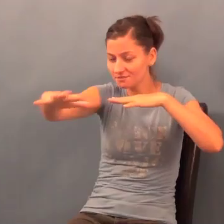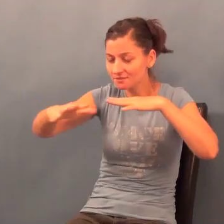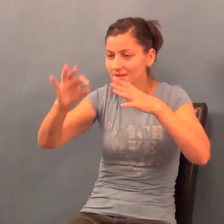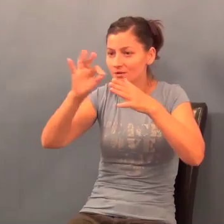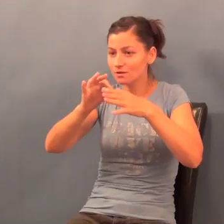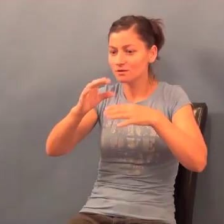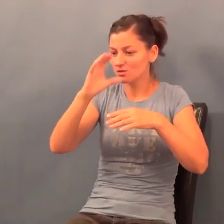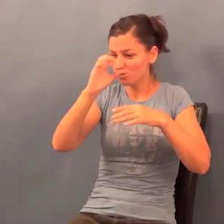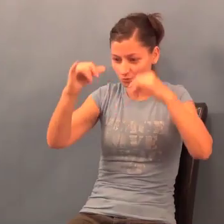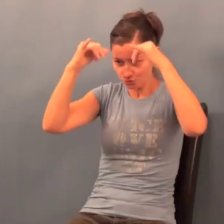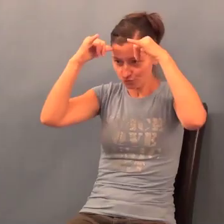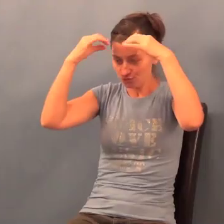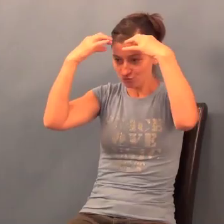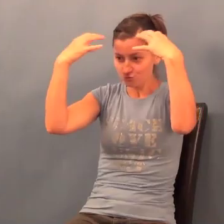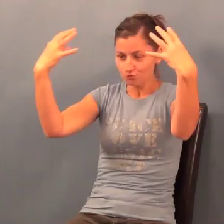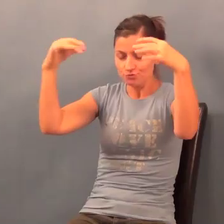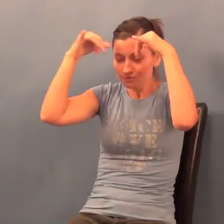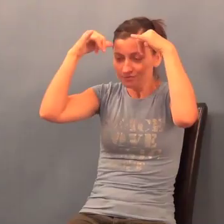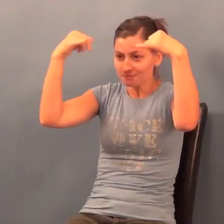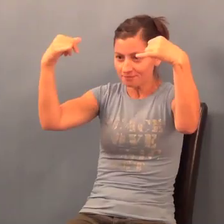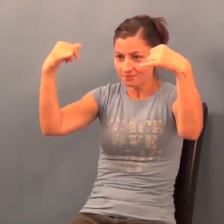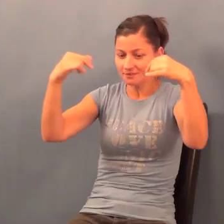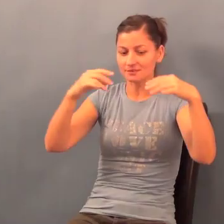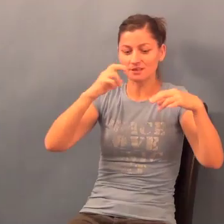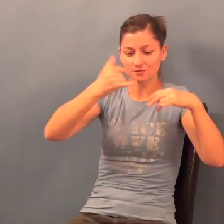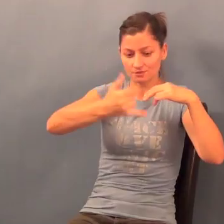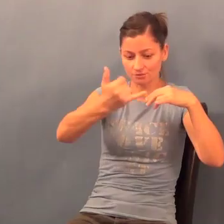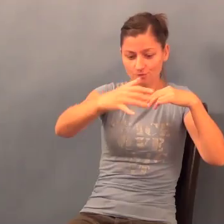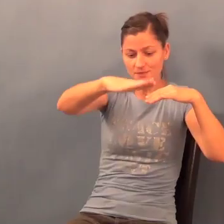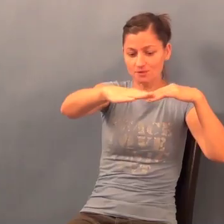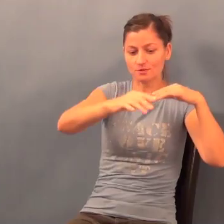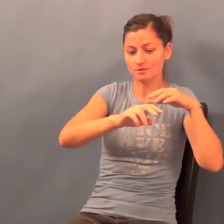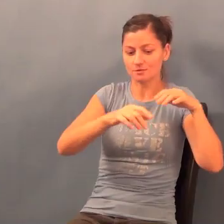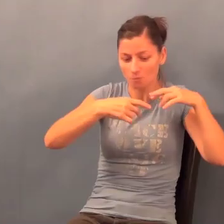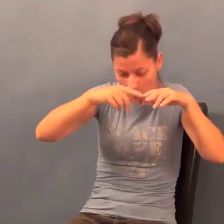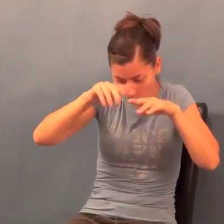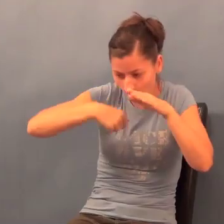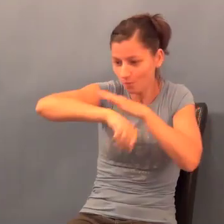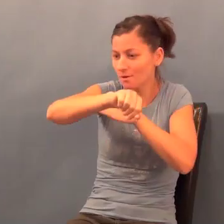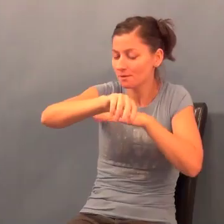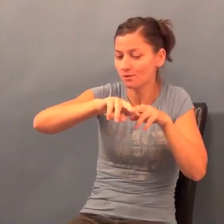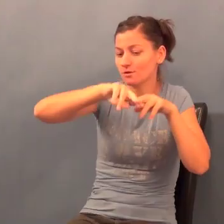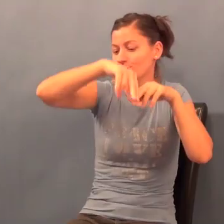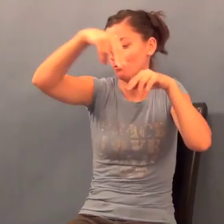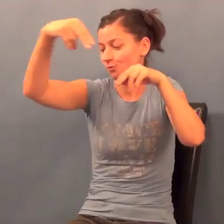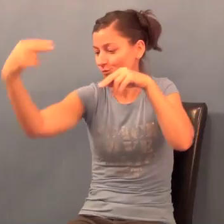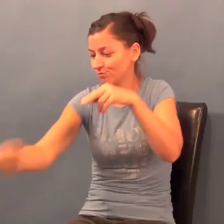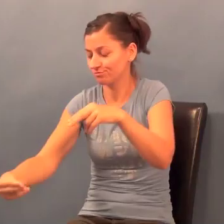Dziecko siedziało jeleniowi na głowie, ten go strącił i spadło.